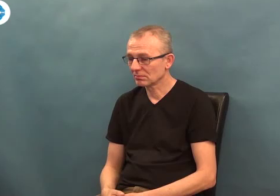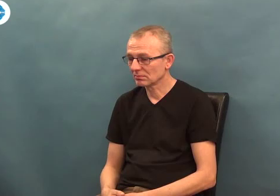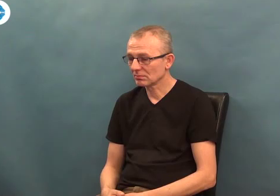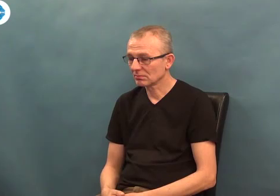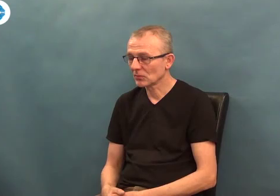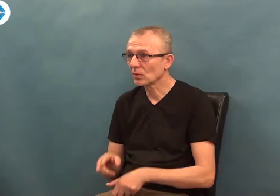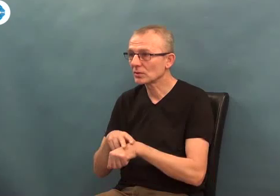O której godzinie?